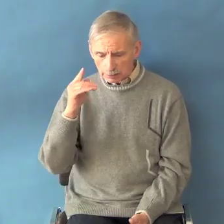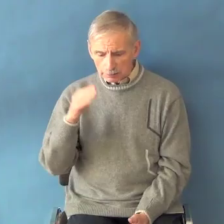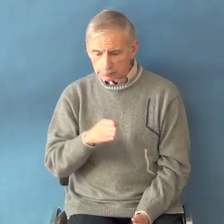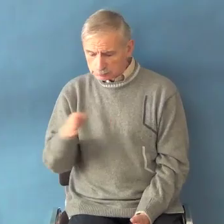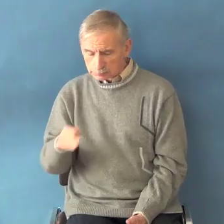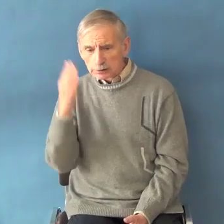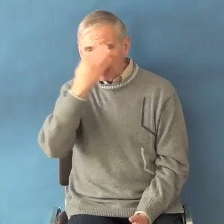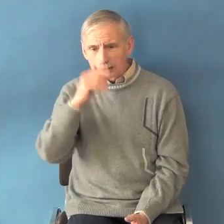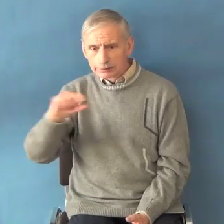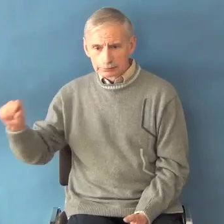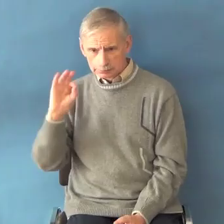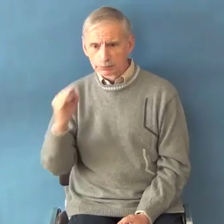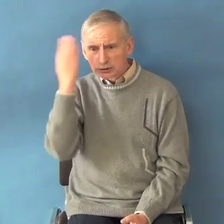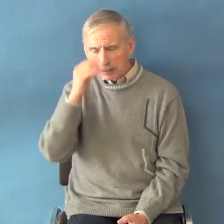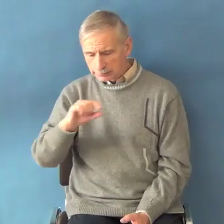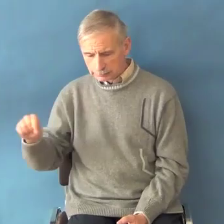Obok, na czarnych liniach można stawać.